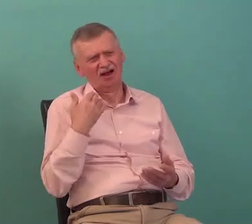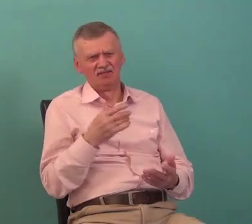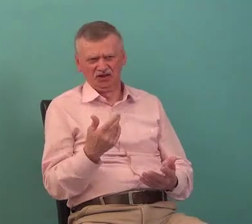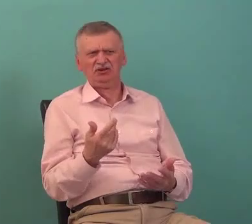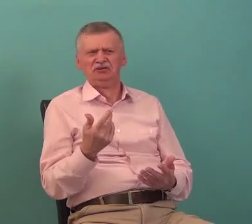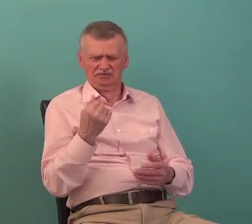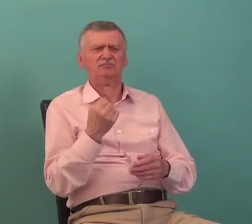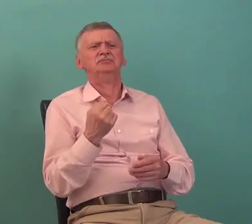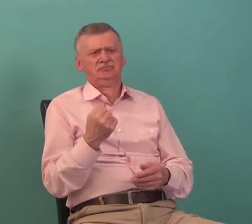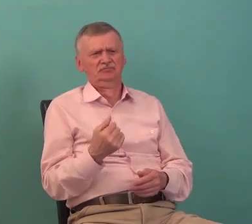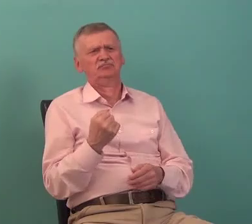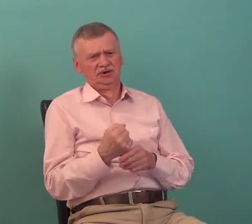Praca.